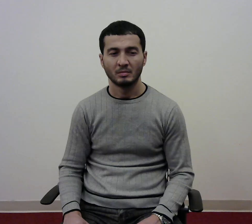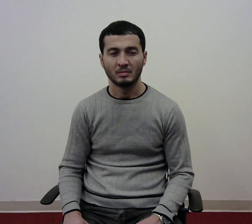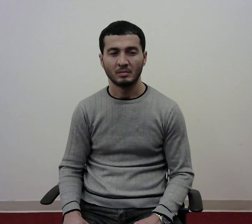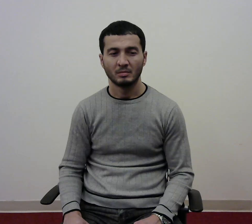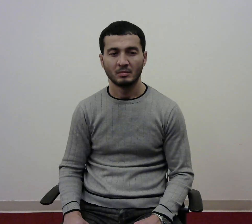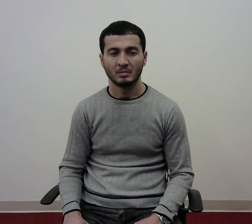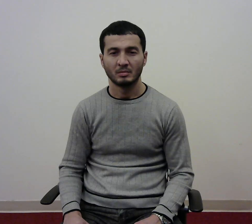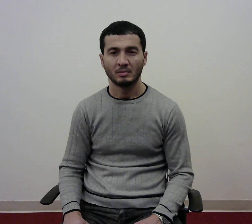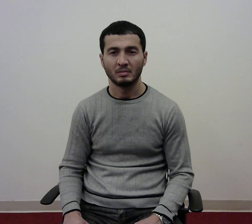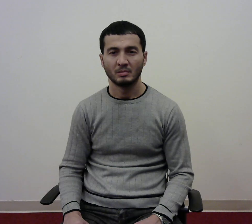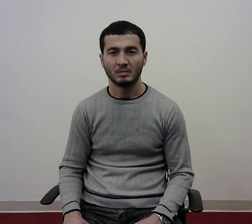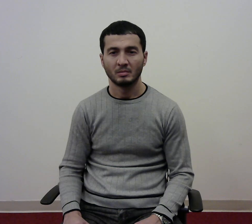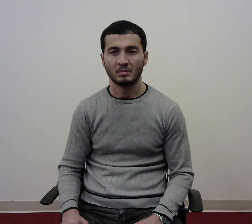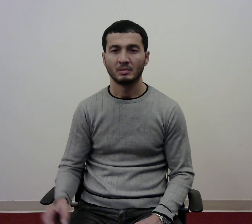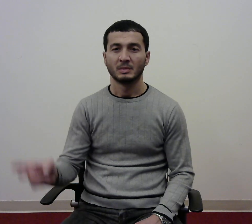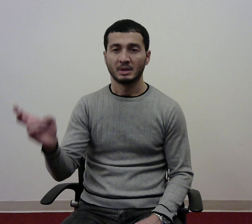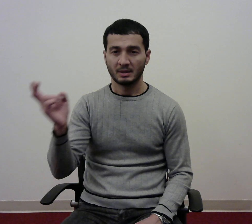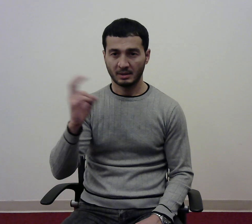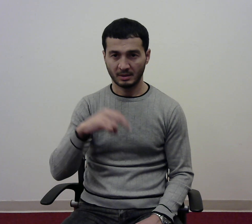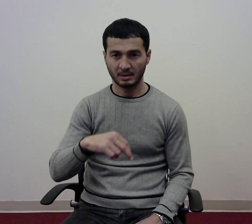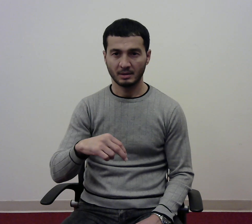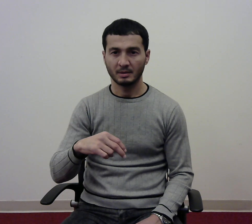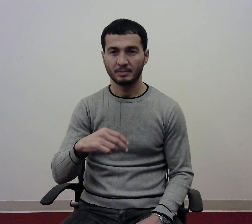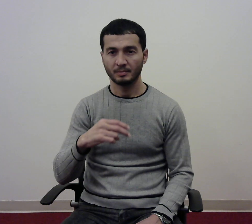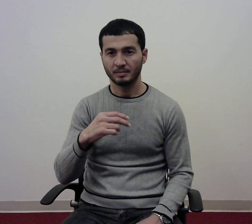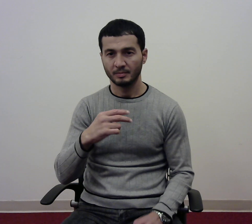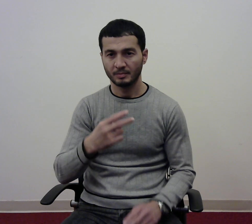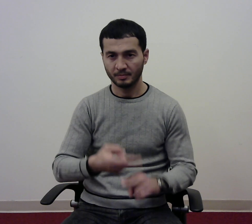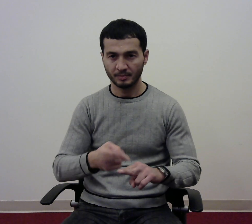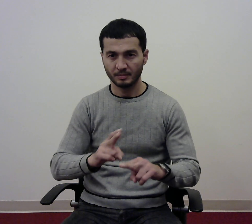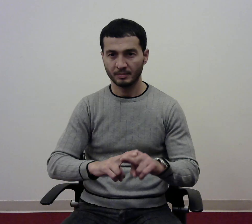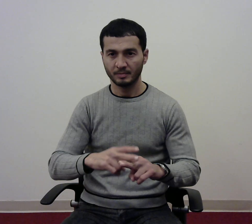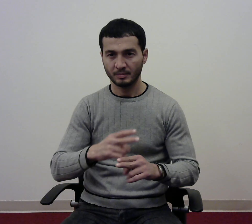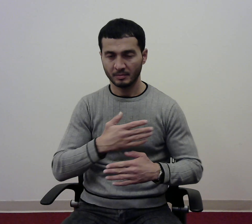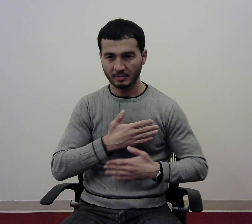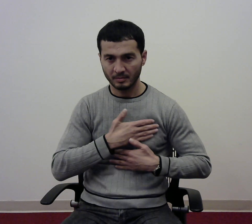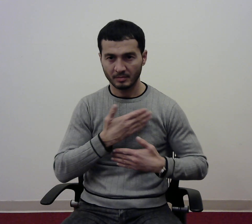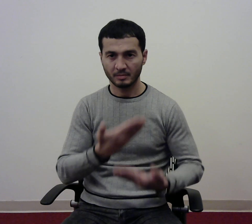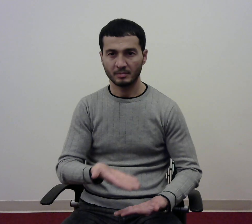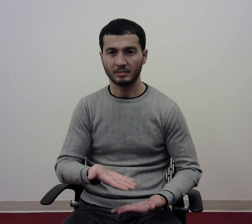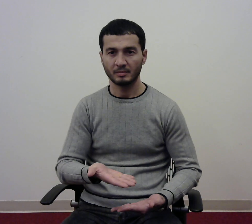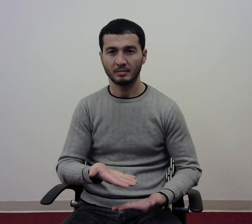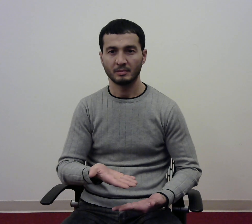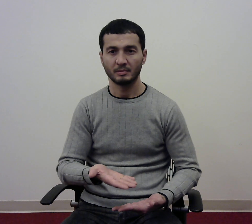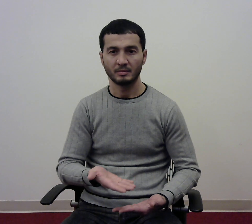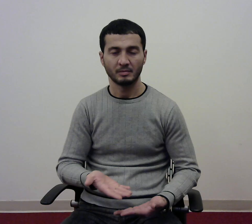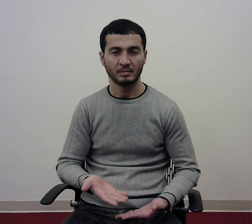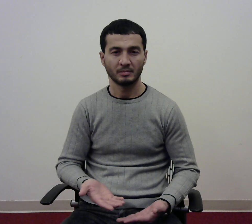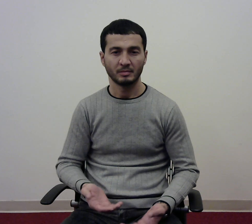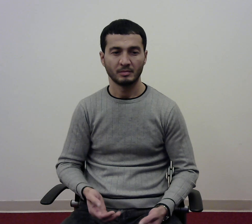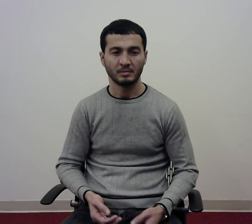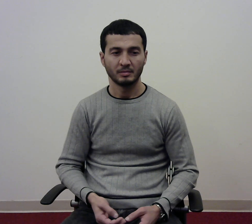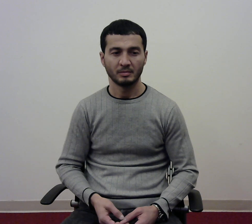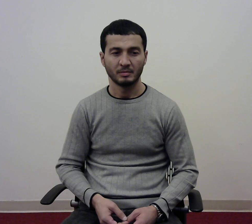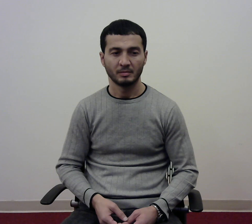Gəldiyinizə görə minnətdaram